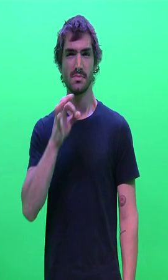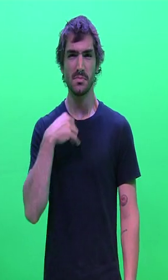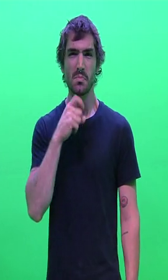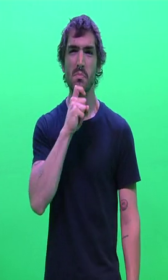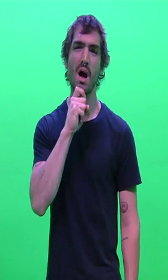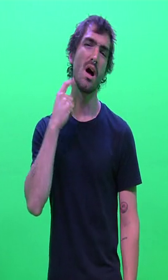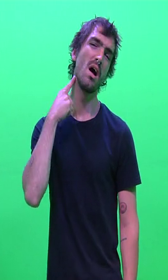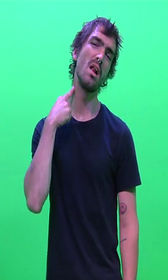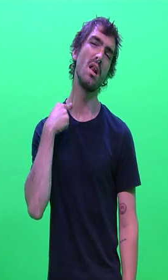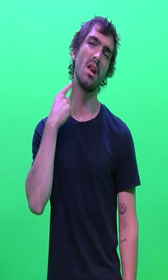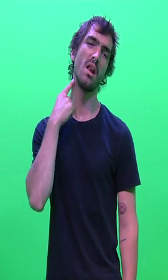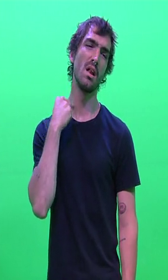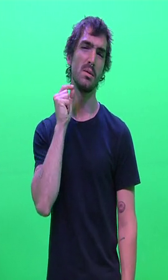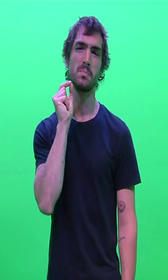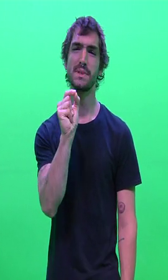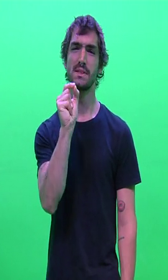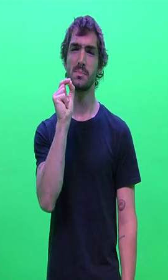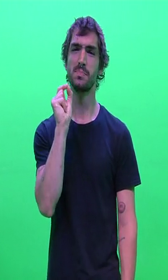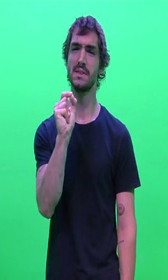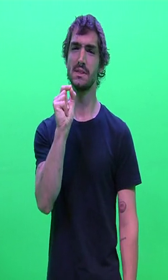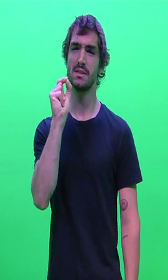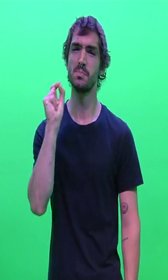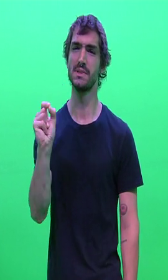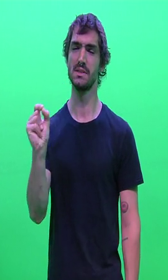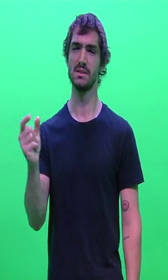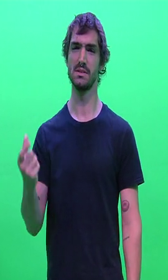Sí, em fa mal aquest costat del coll, sento punxades.